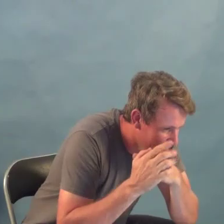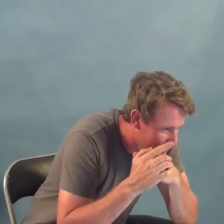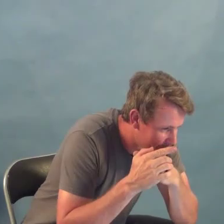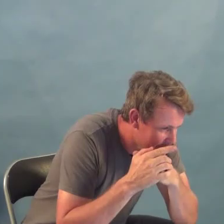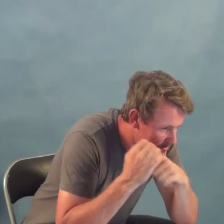Pracuję.